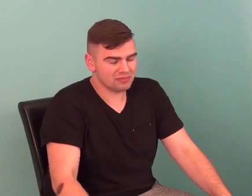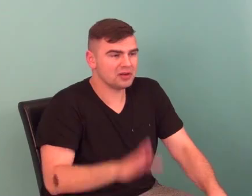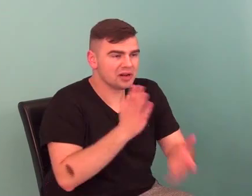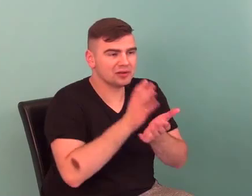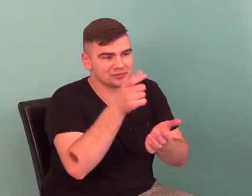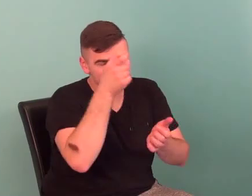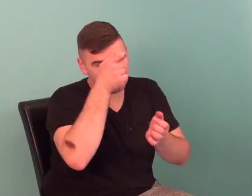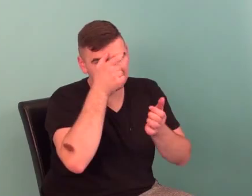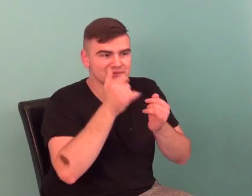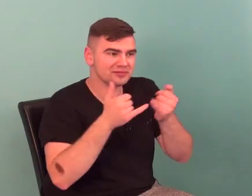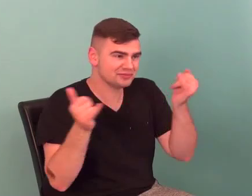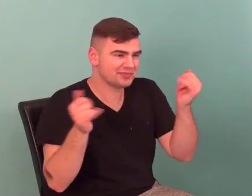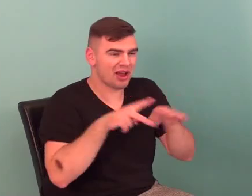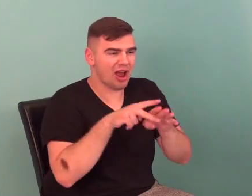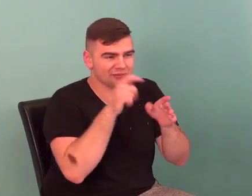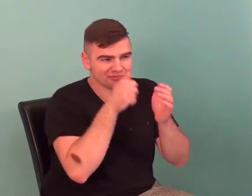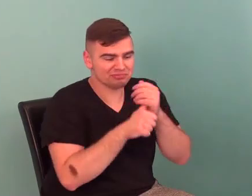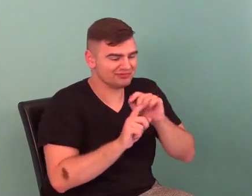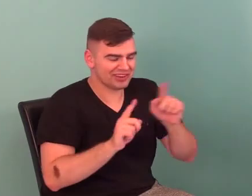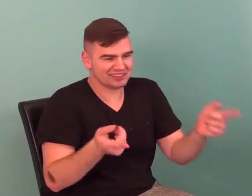Tylko dla człowieka lub innych, ale koniom nie wolno robić kupy, nie wiem.